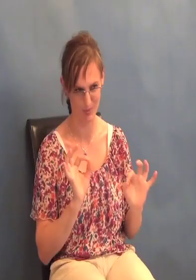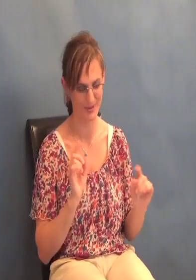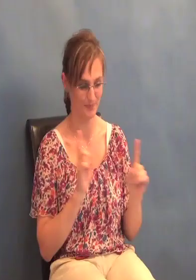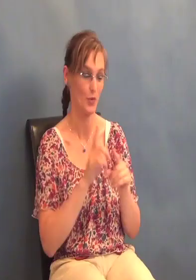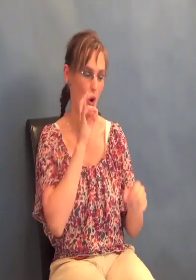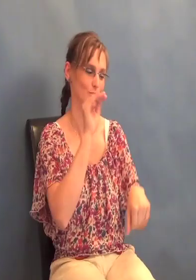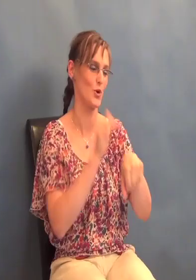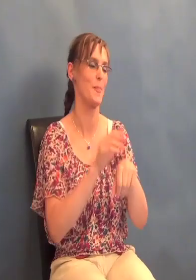Spotkamy się? Dobrze, zgoda.